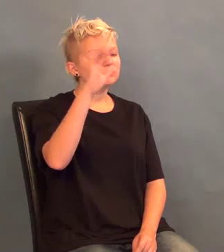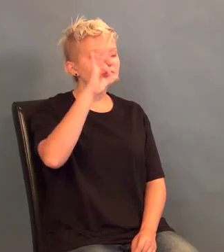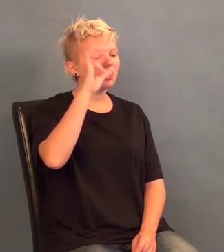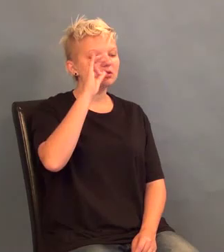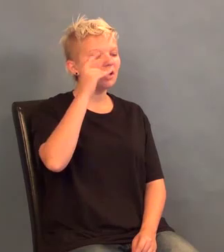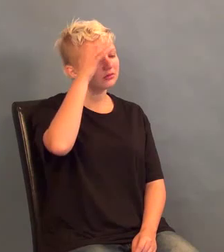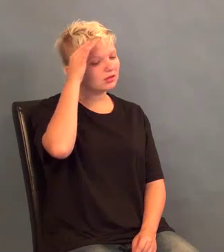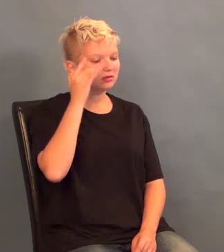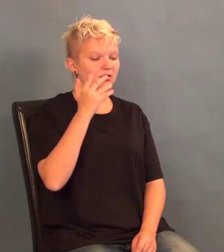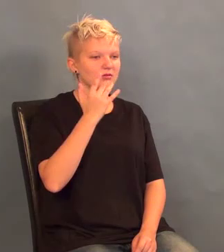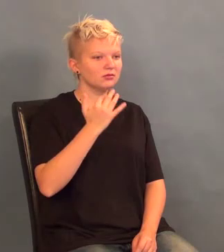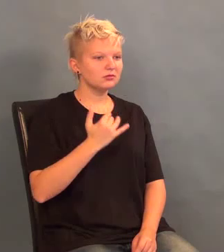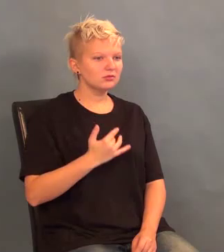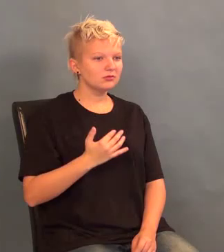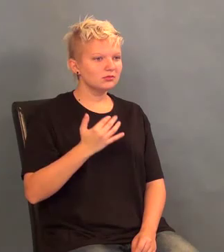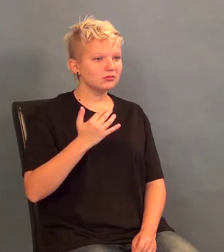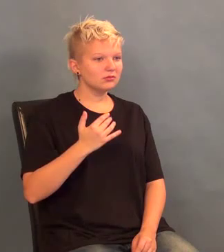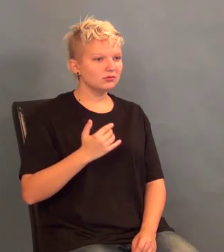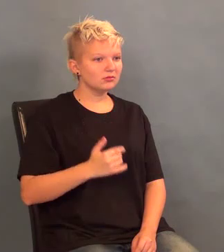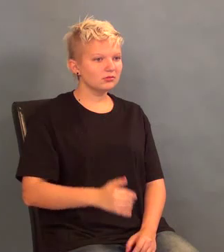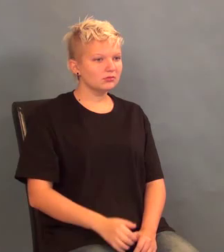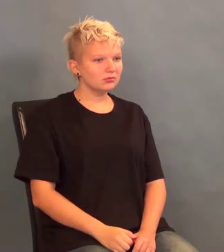Środa, jaka data?